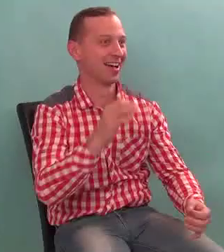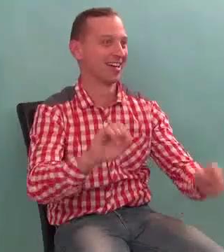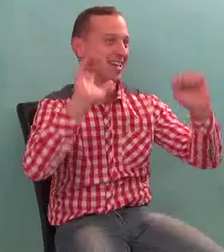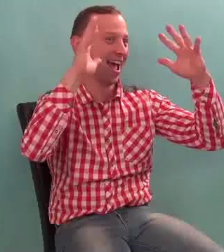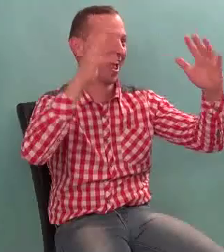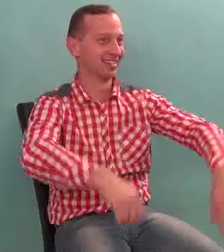Brawo.